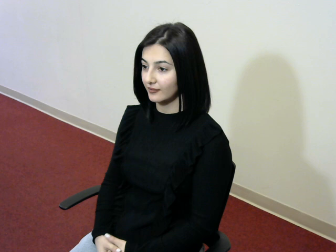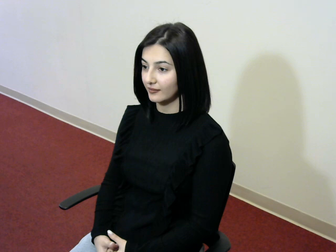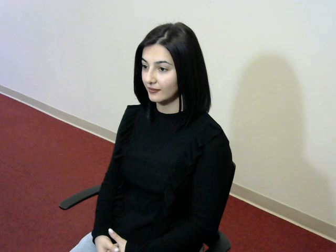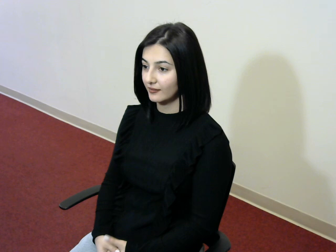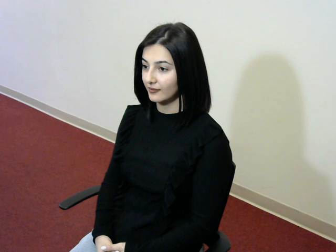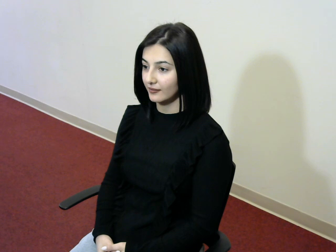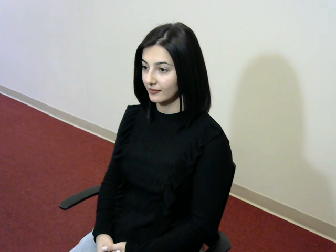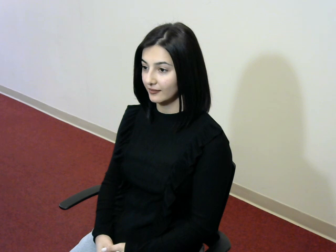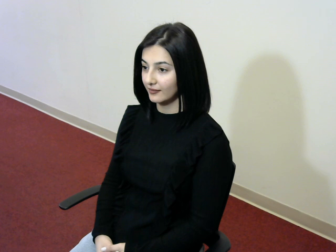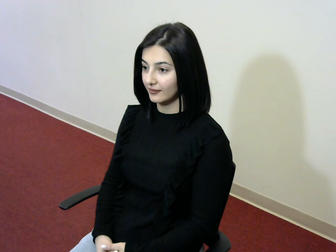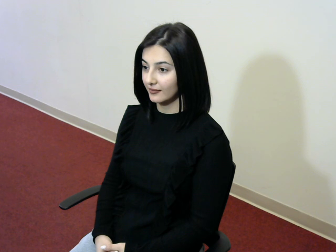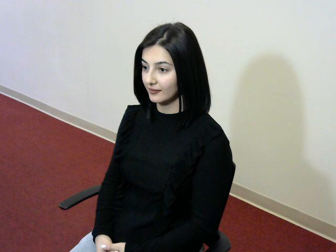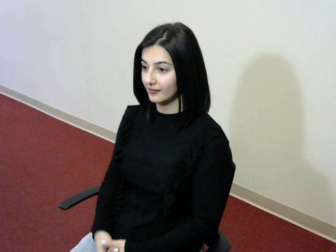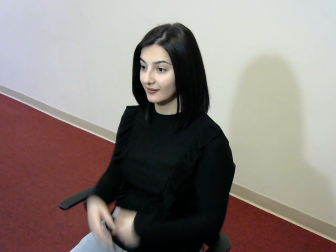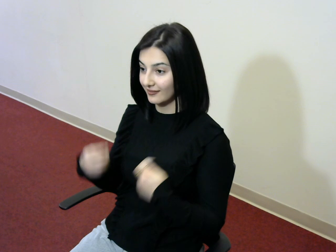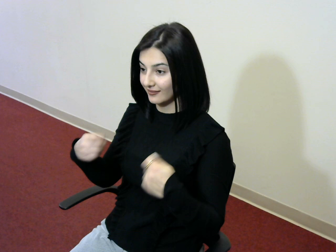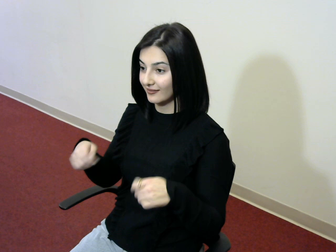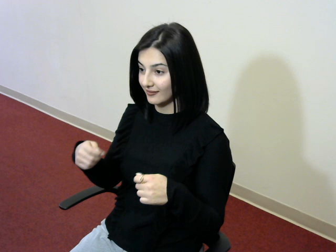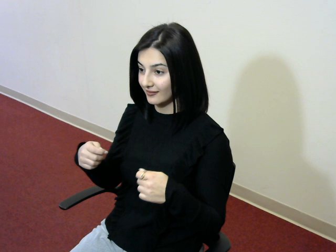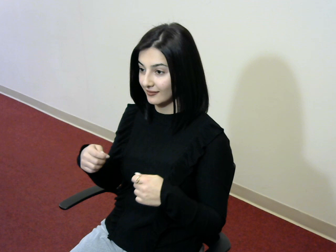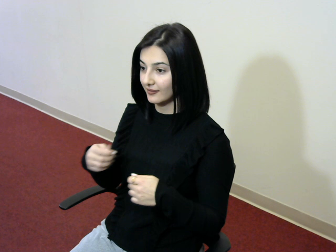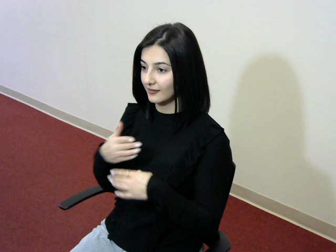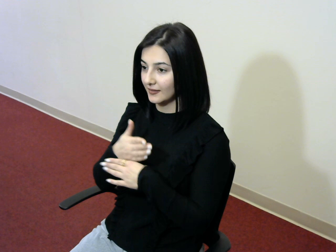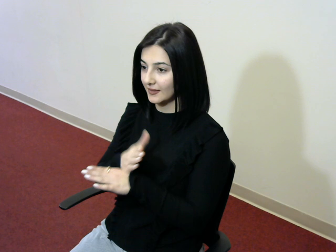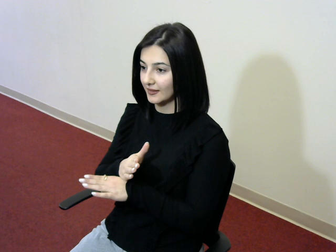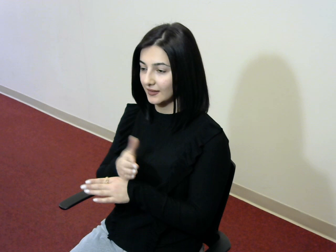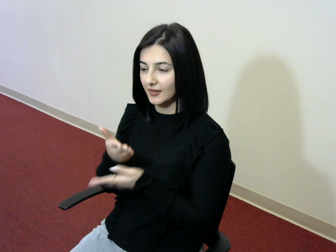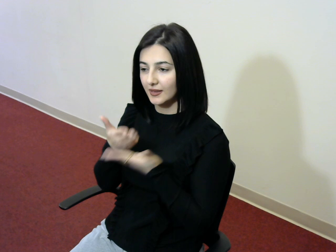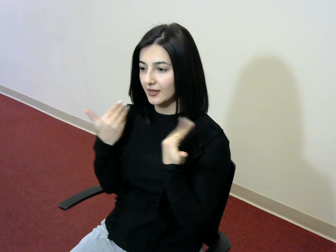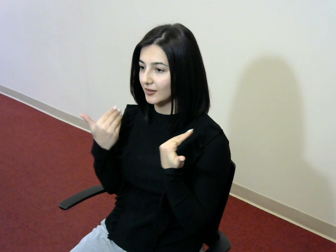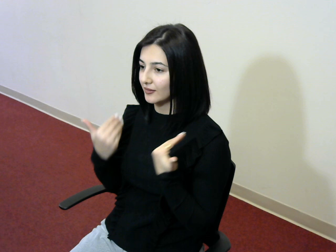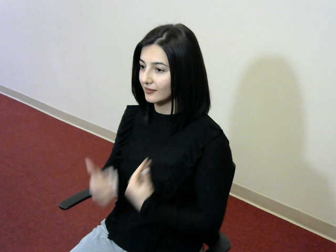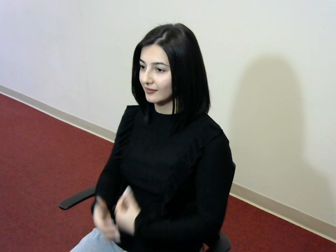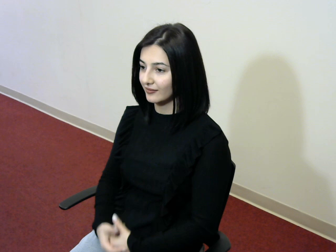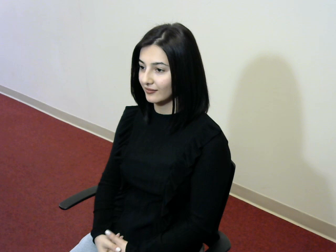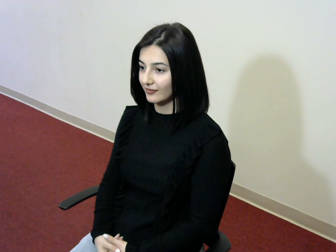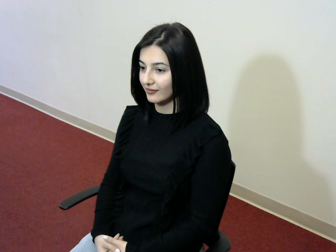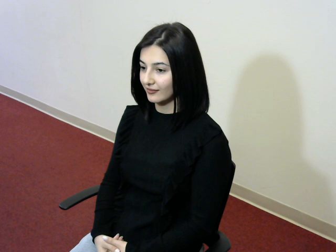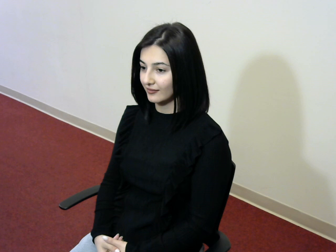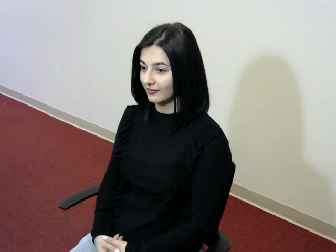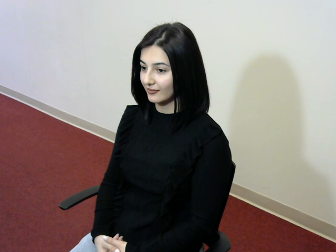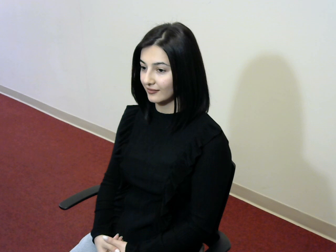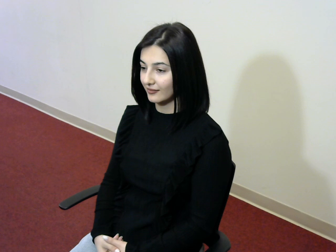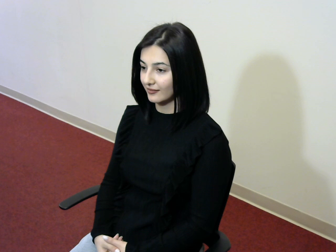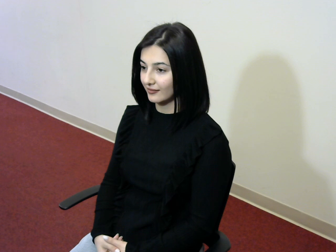Satıcının xırdası yox idi